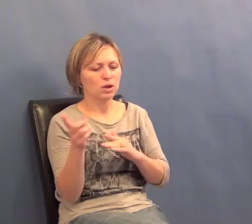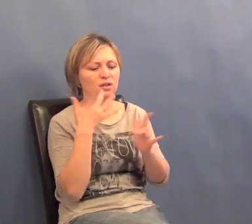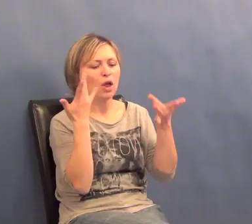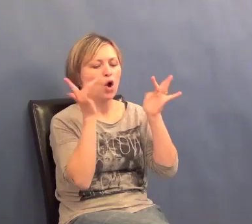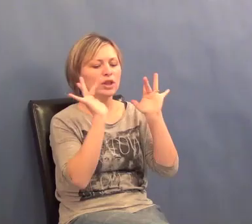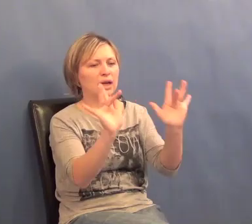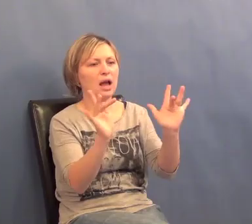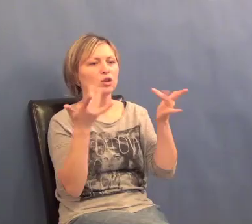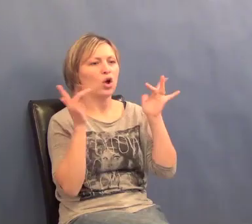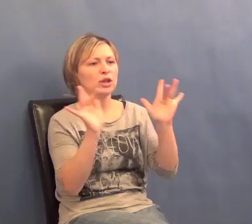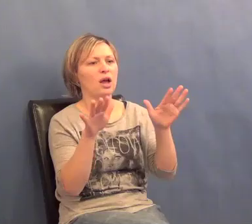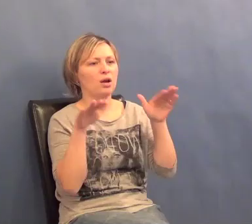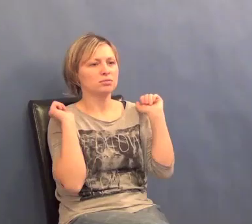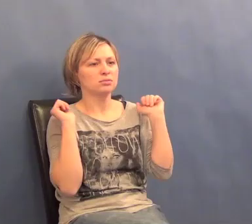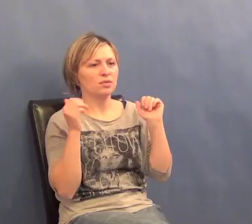Nie dotykać, wycofać się.